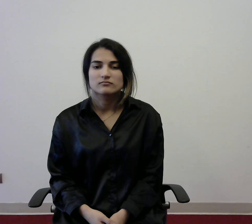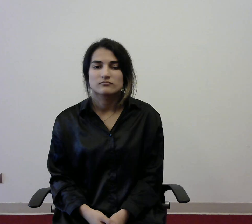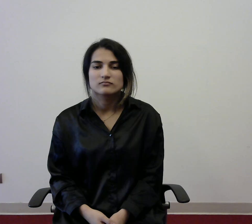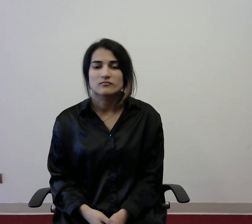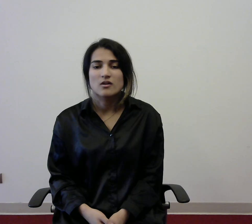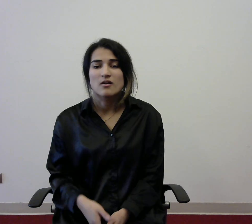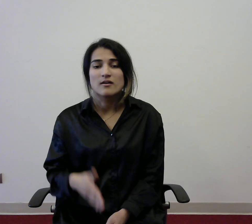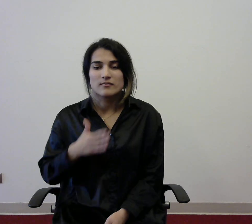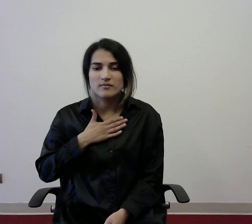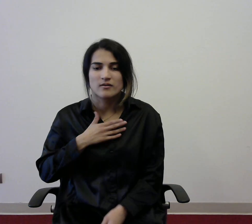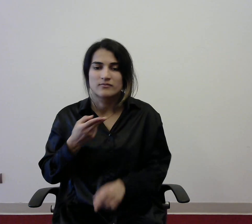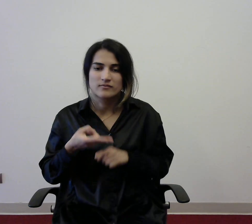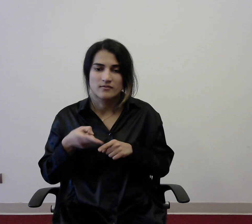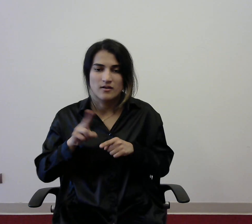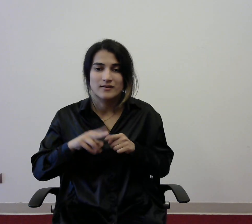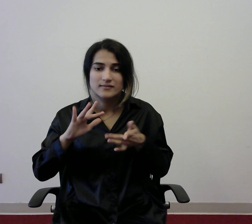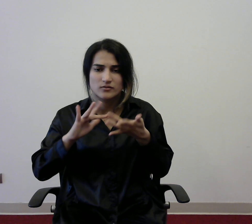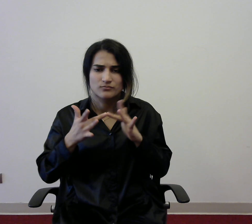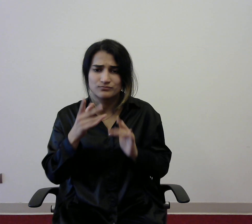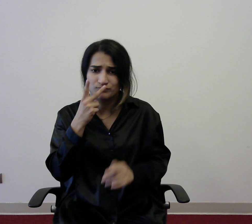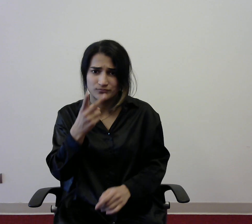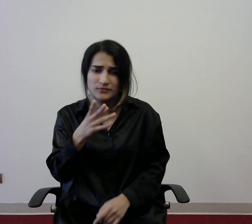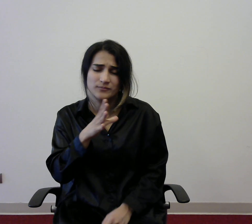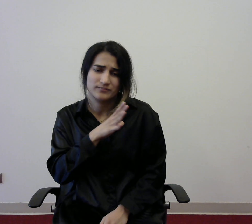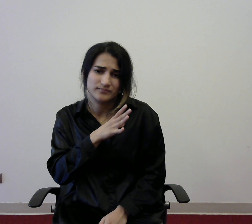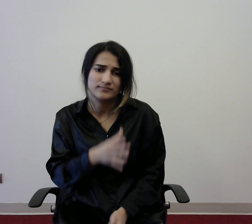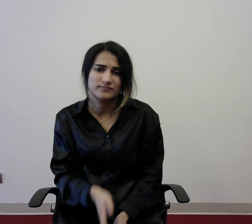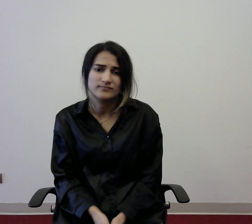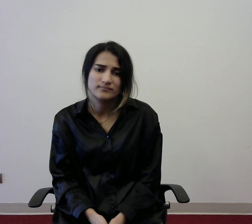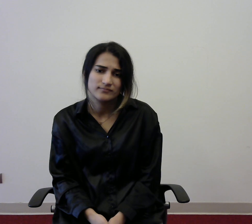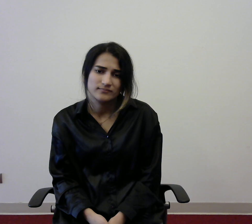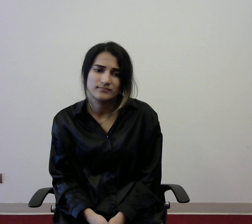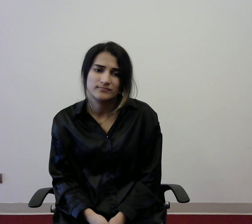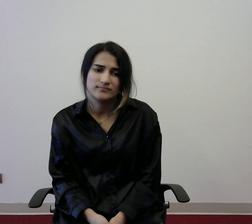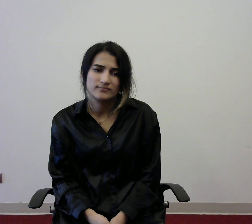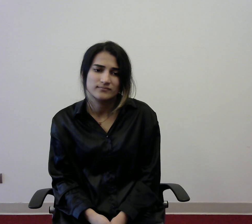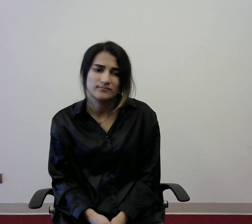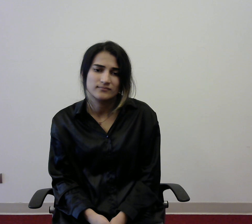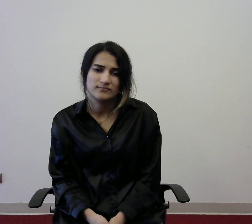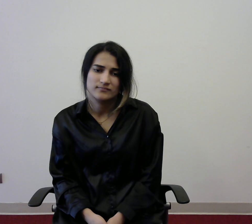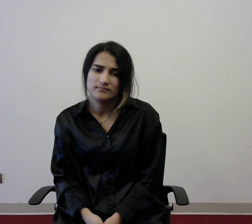Mən bunu internetdə görmüşəm